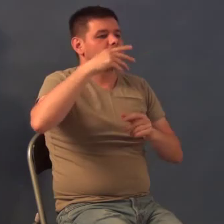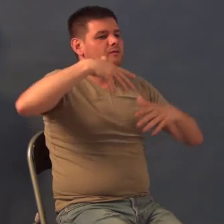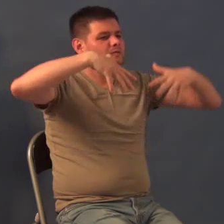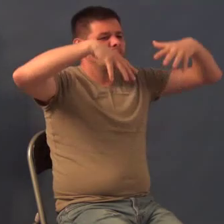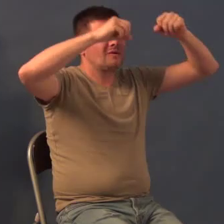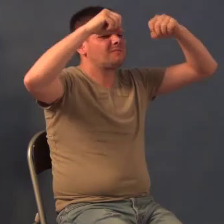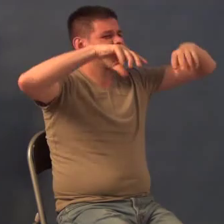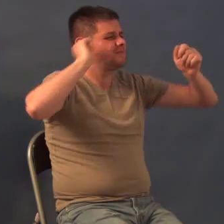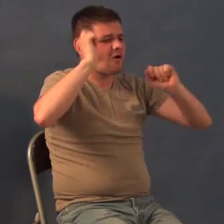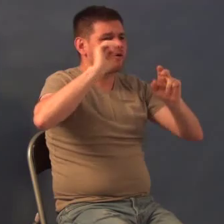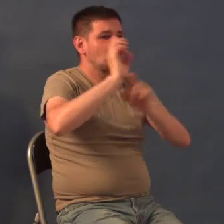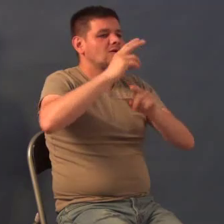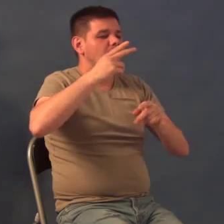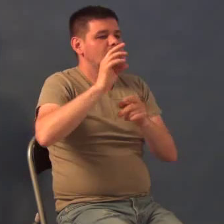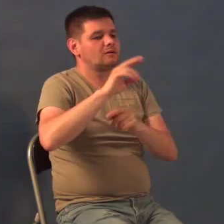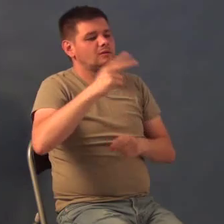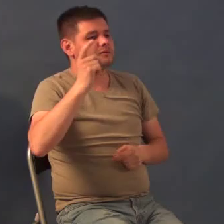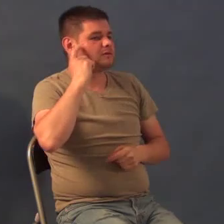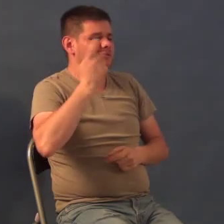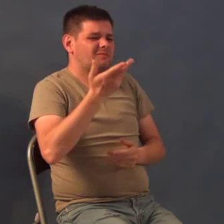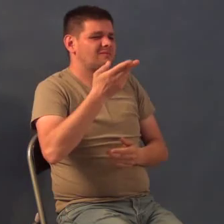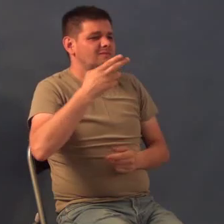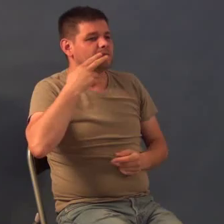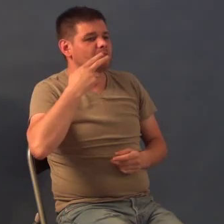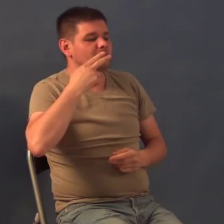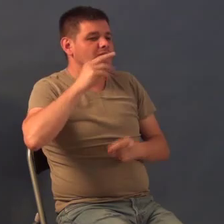Czujniki dymu i alarm uruchomiły się, ponieważ ktoś słyszący palił papierosy.